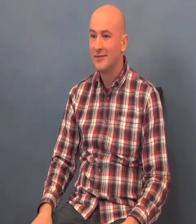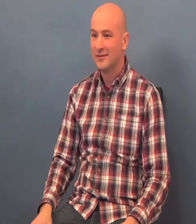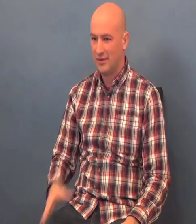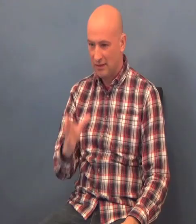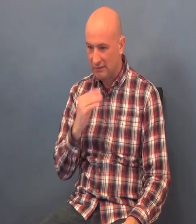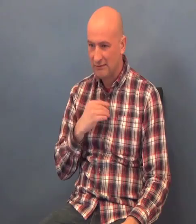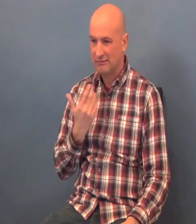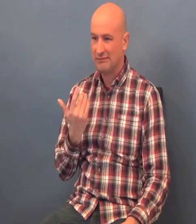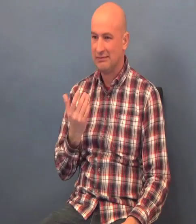Razem ze mną?